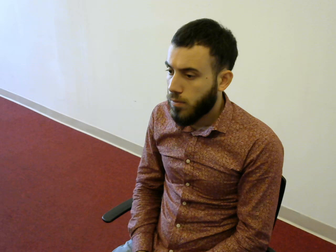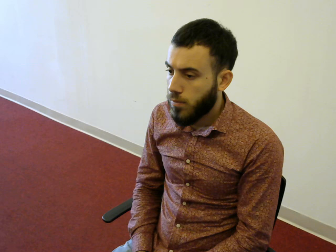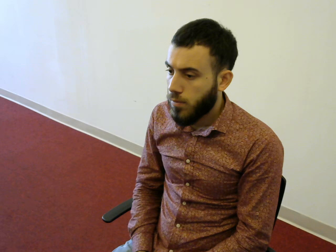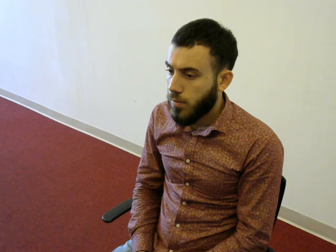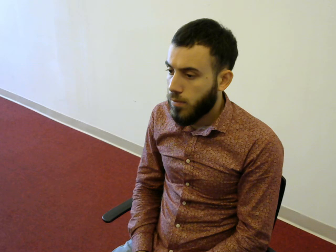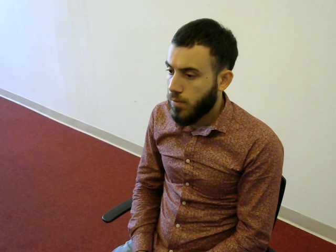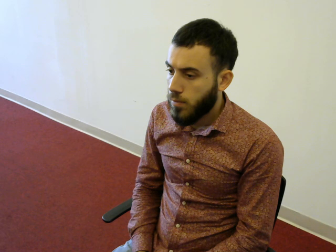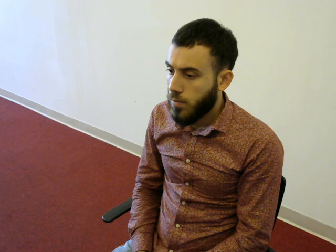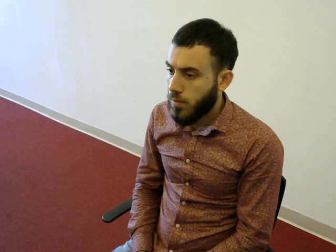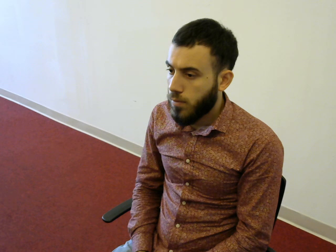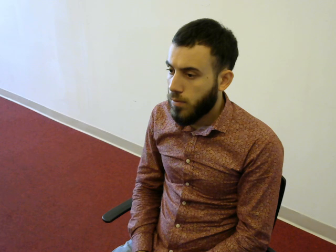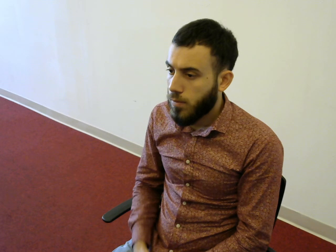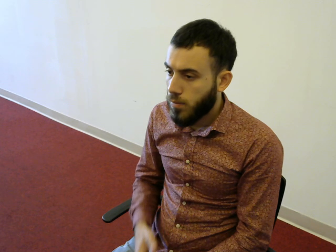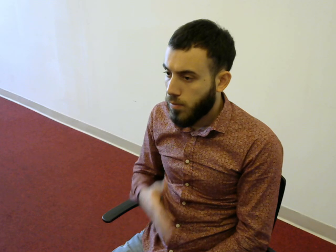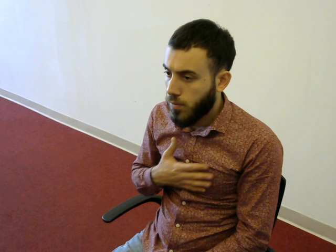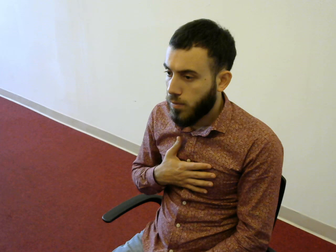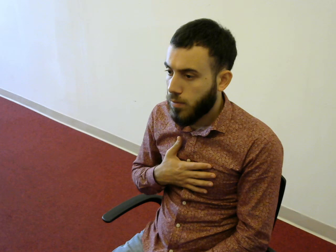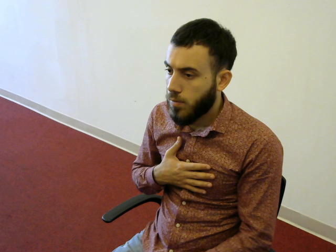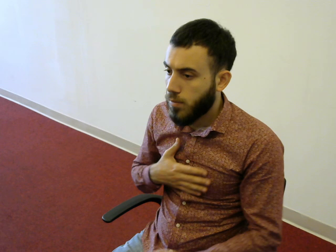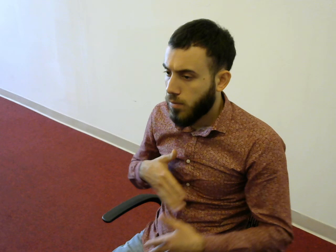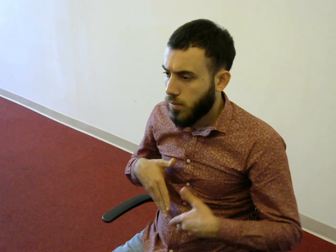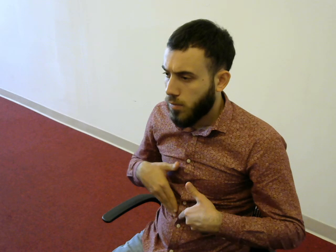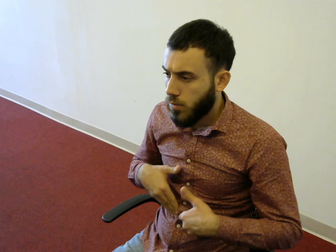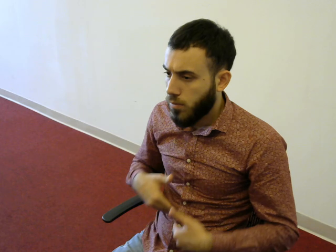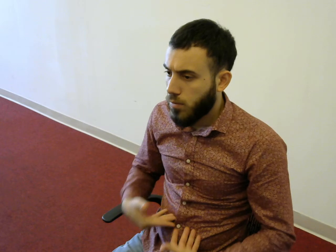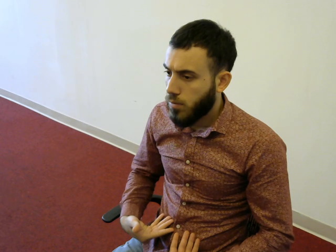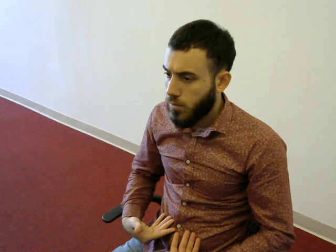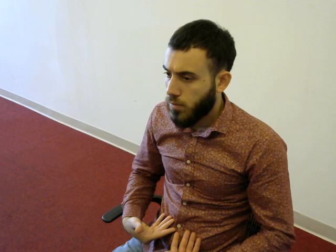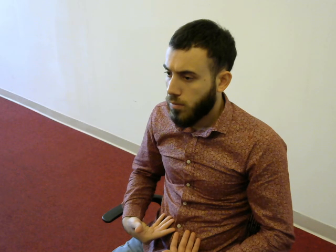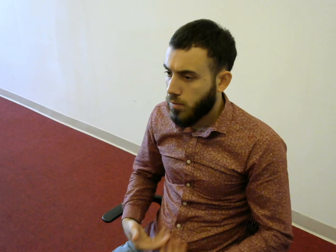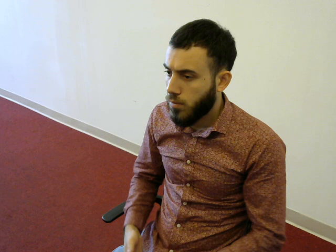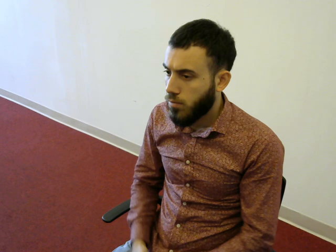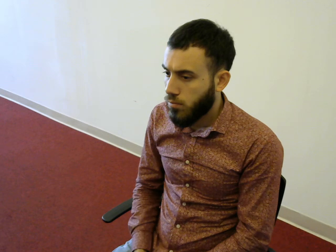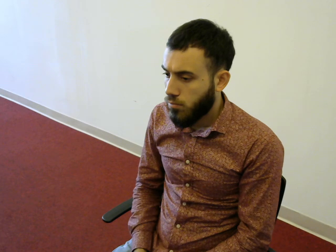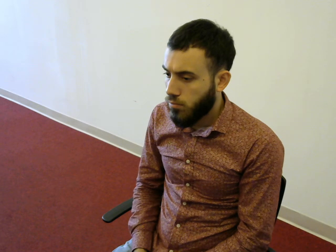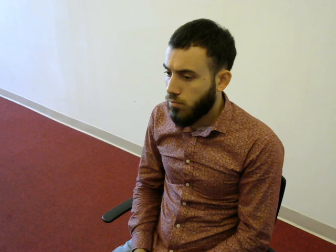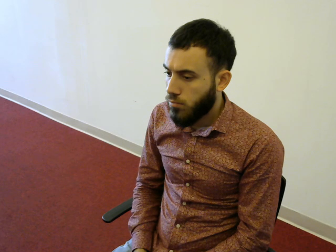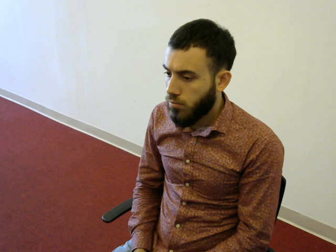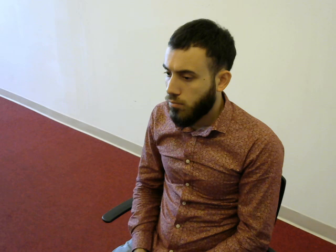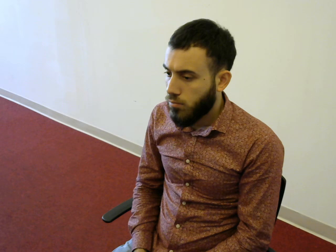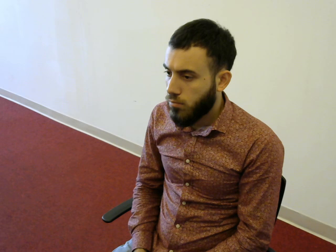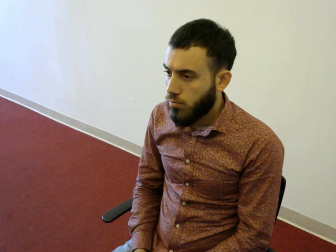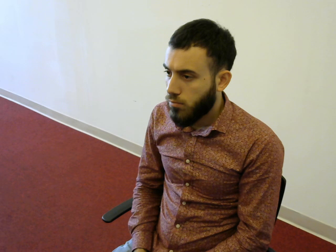Mən acmışam